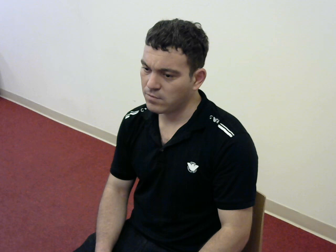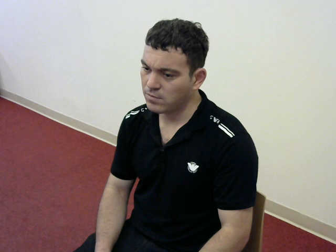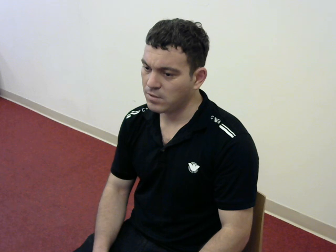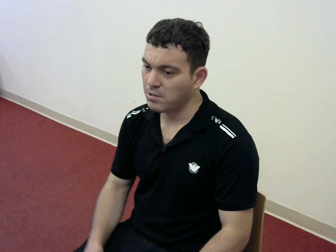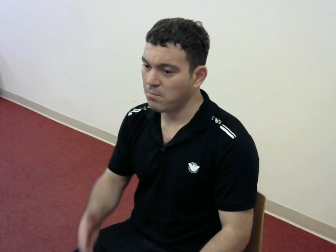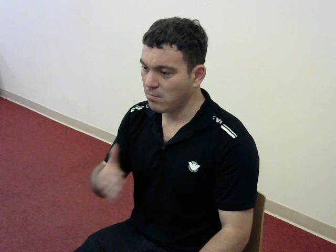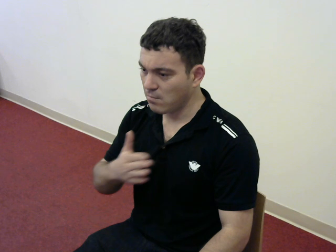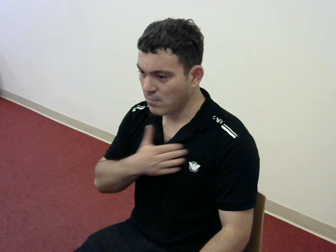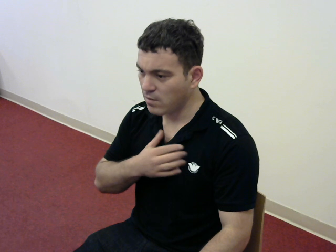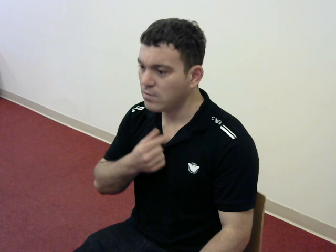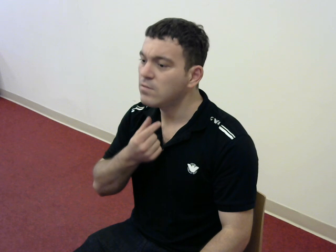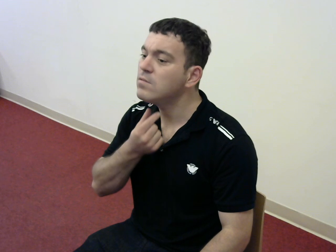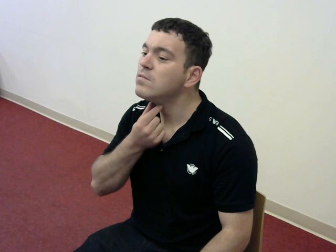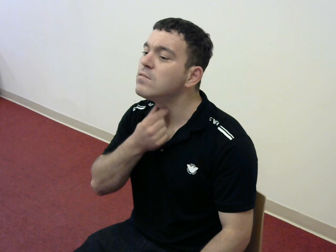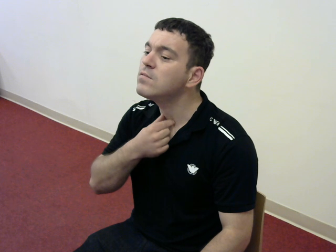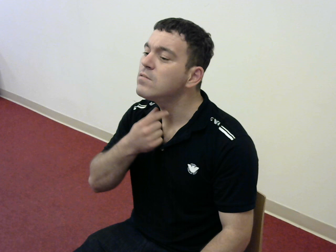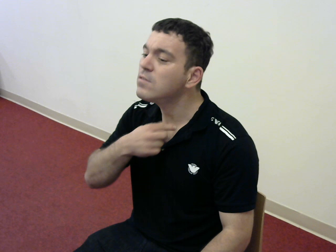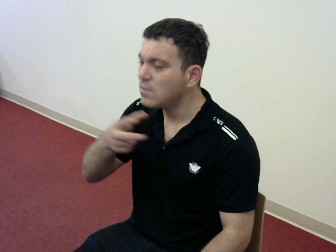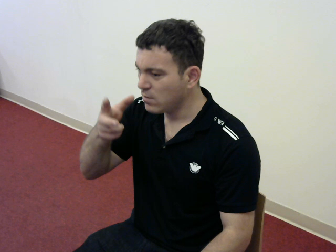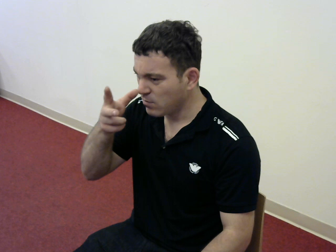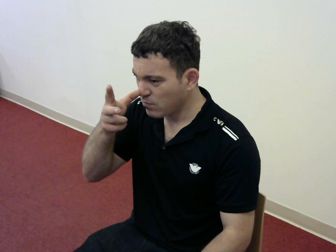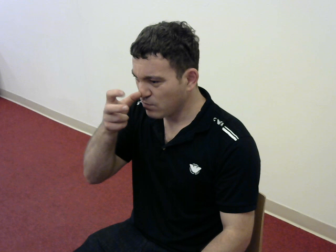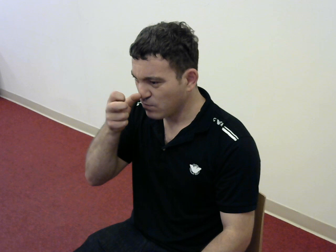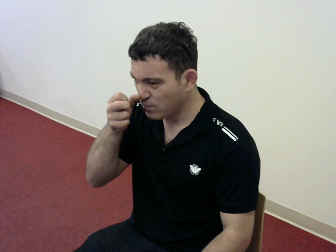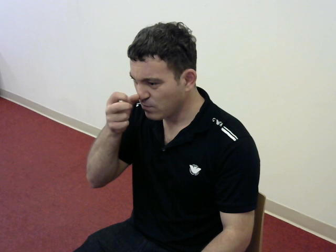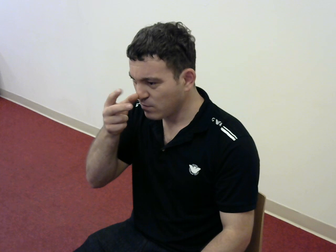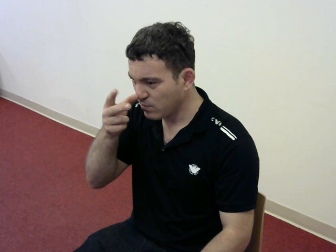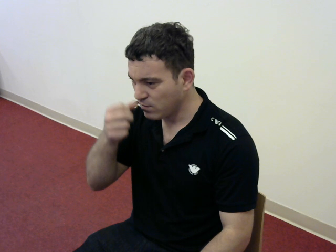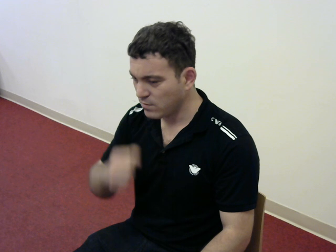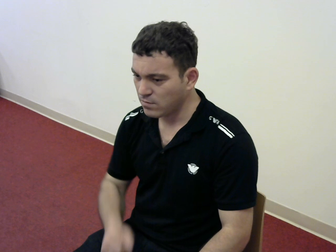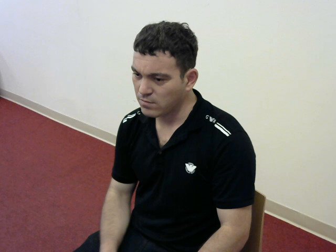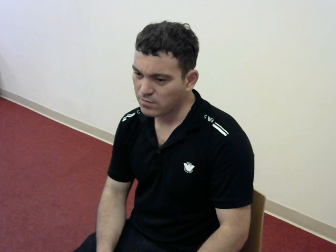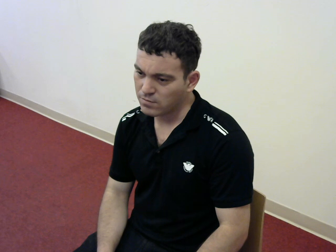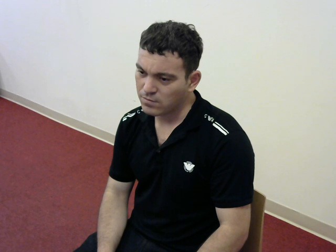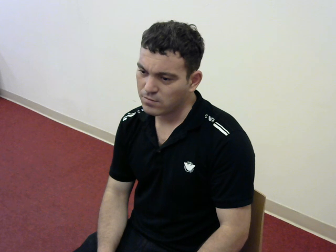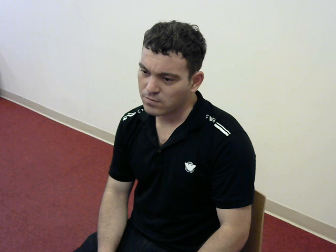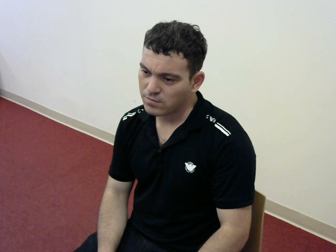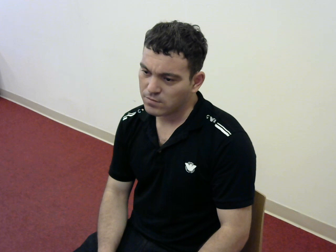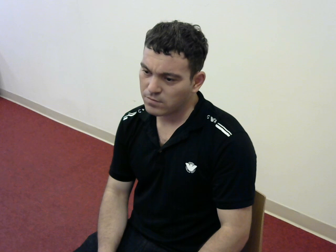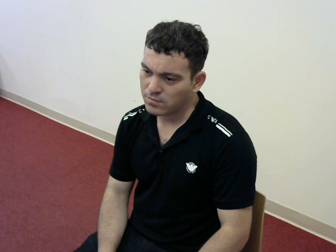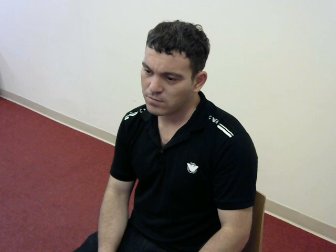Mənim boğazım ağrıyır